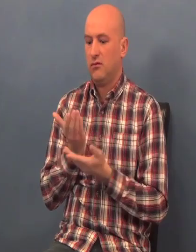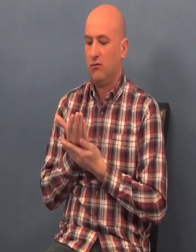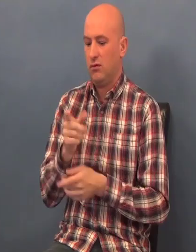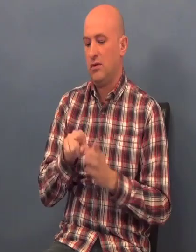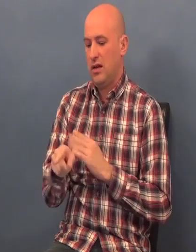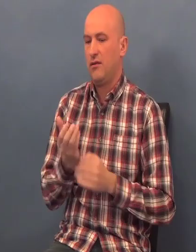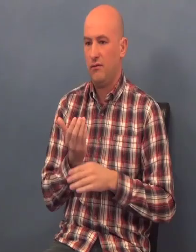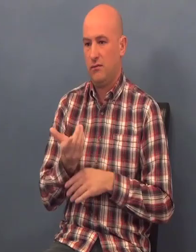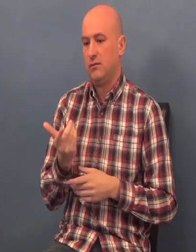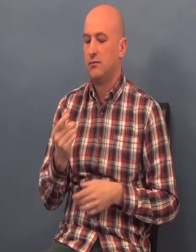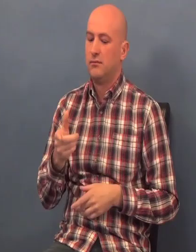To jest dla żeglarzy.